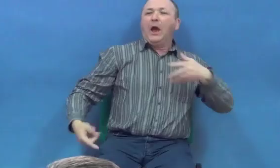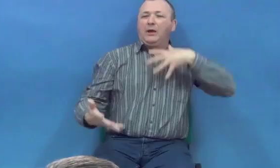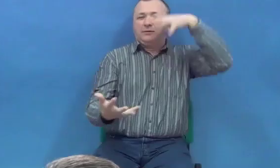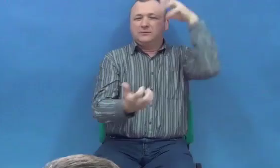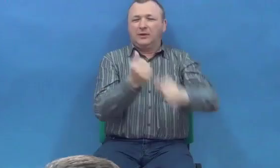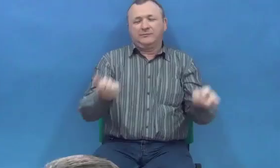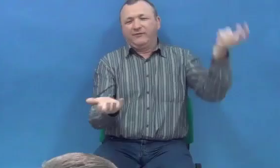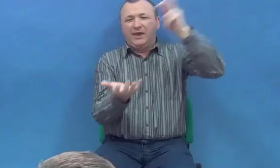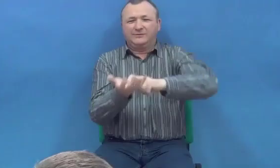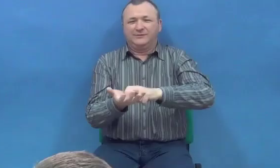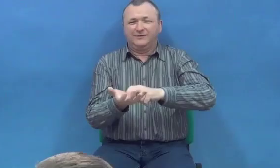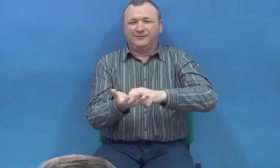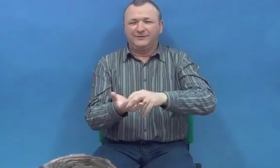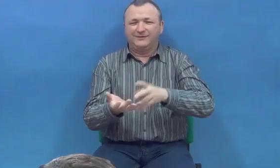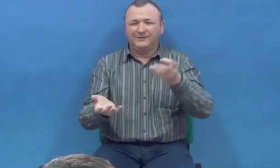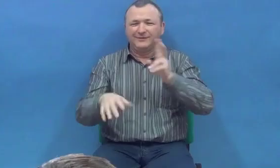Dziecko się przestraszyło i wstaje.